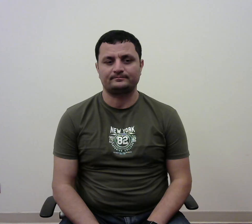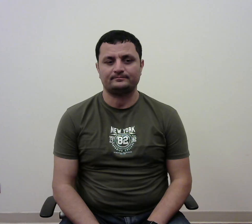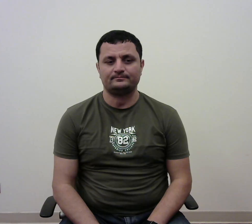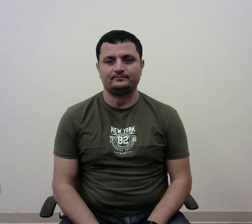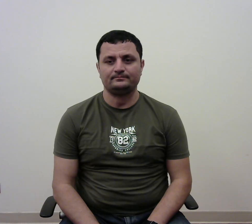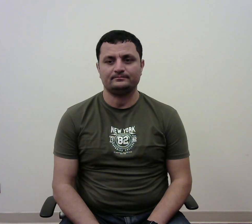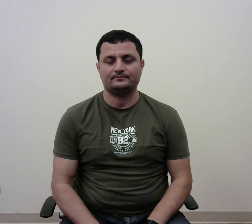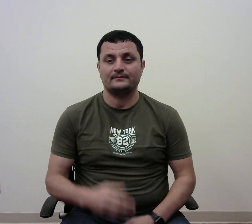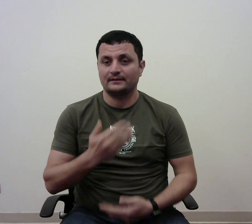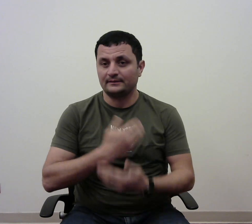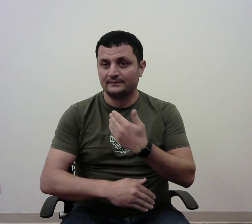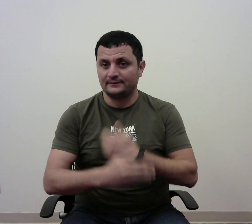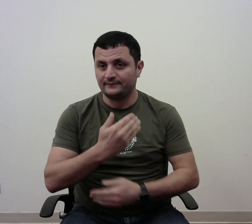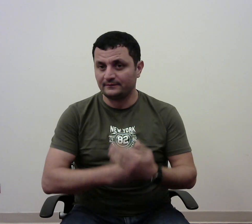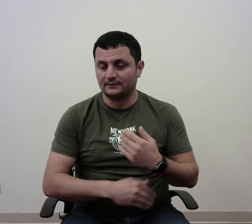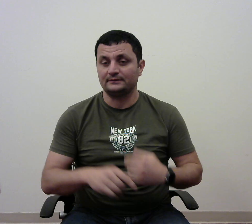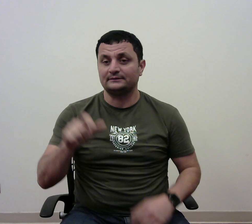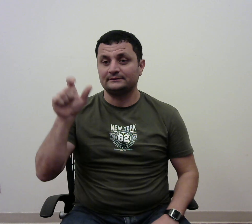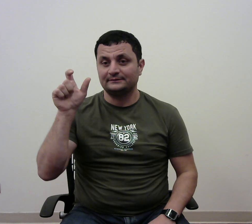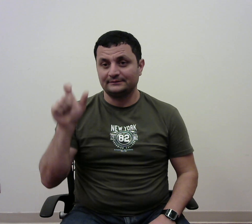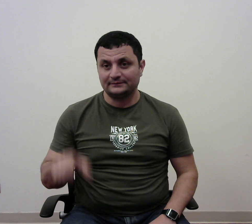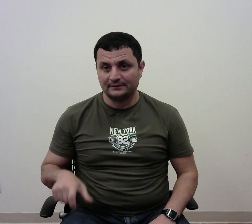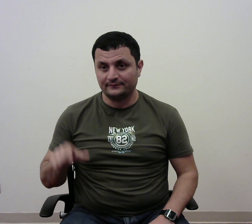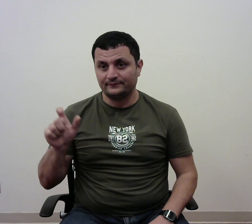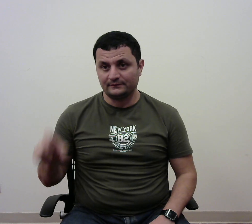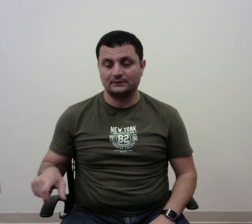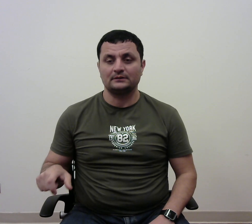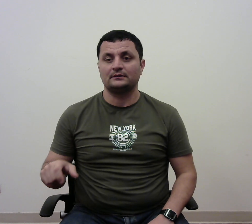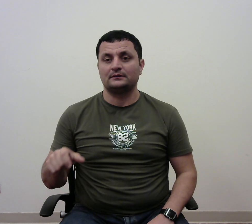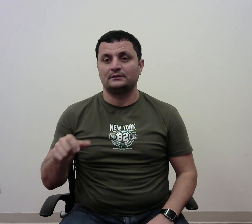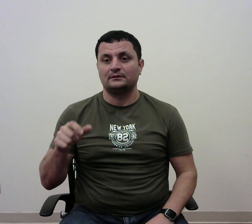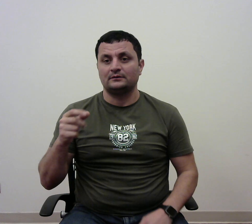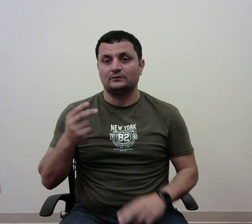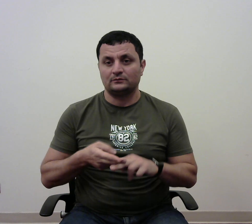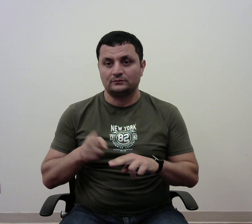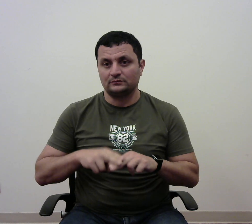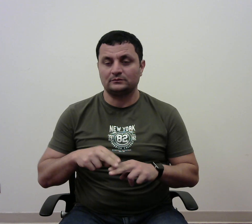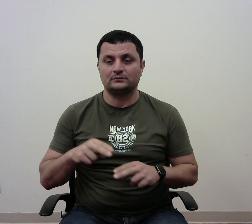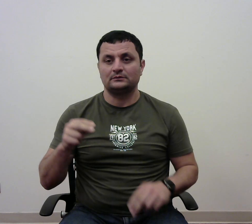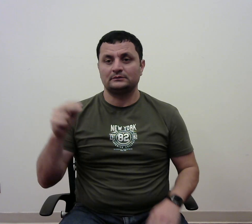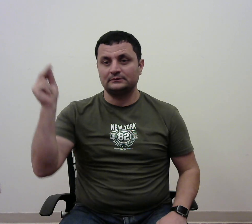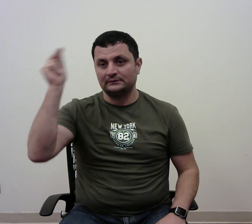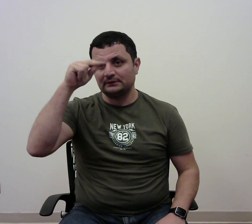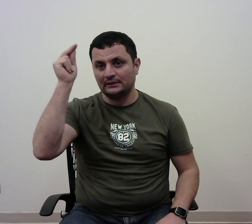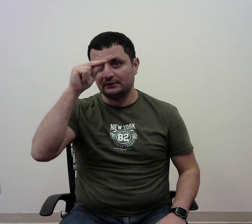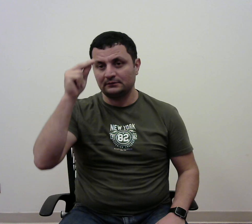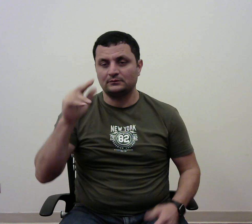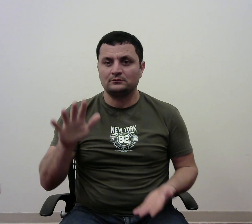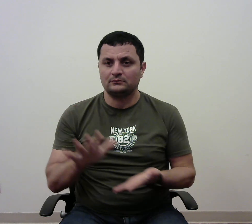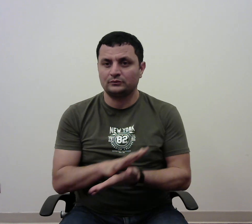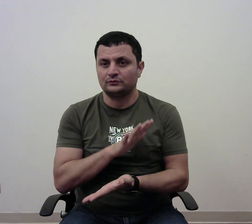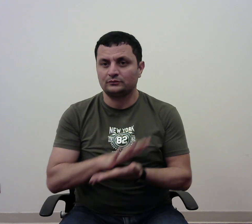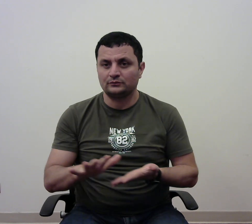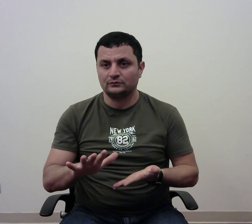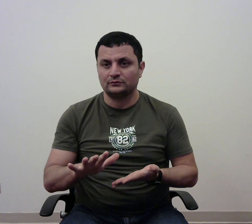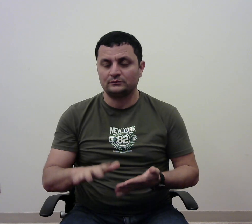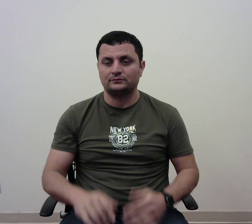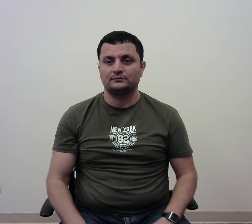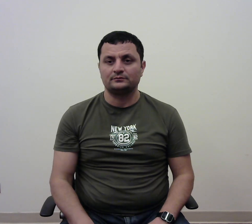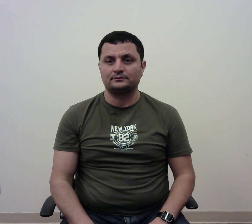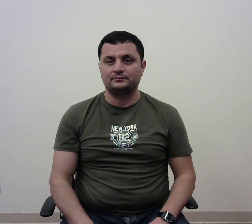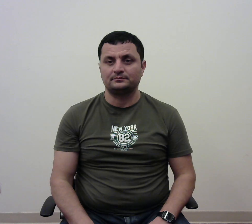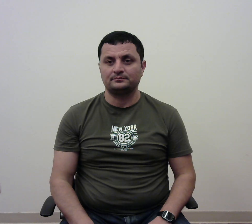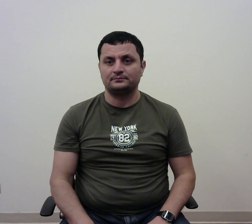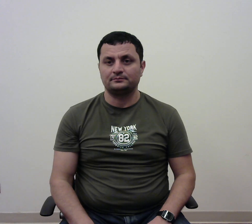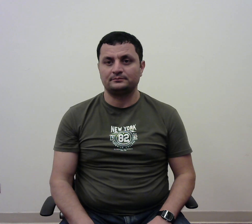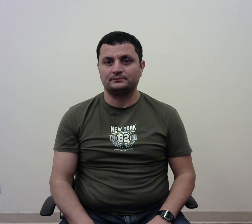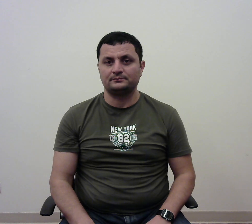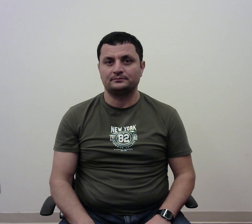Əlilliyi olan şəxslərə təhsil pulsuzdur